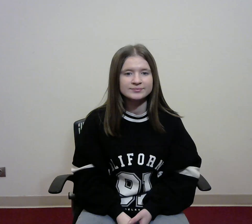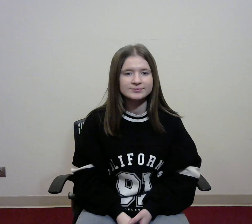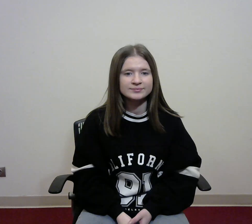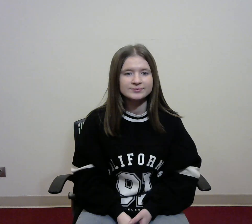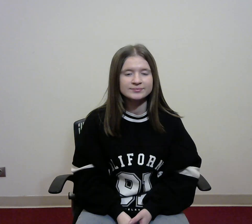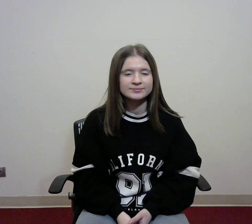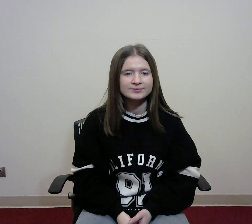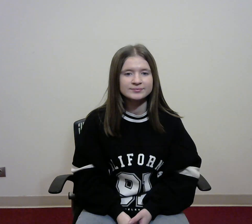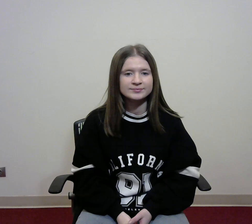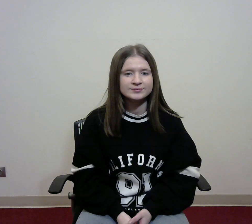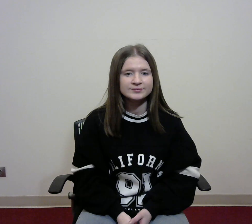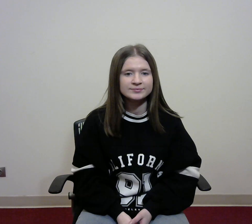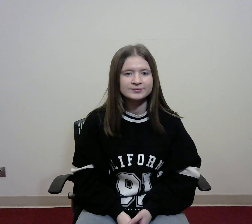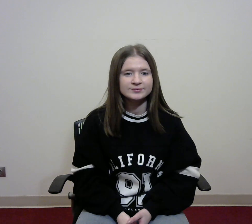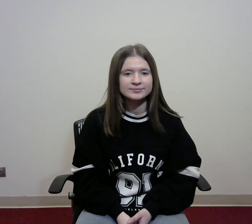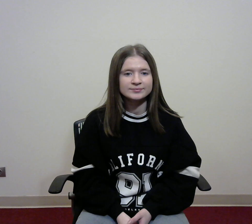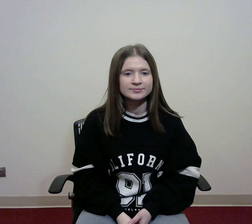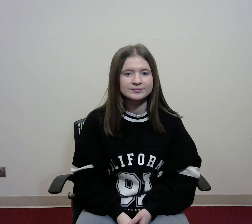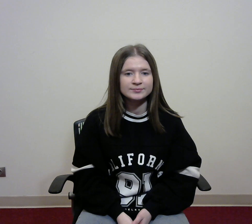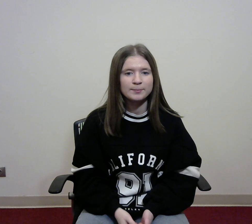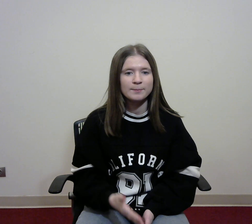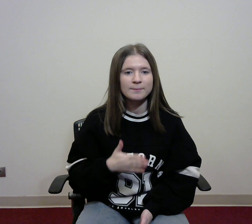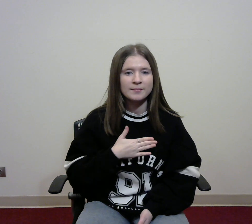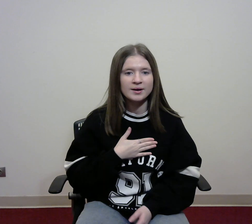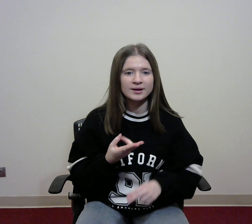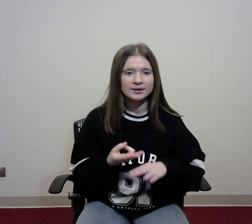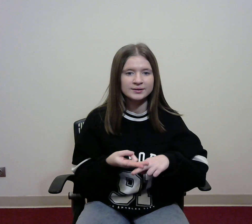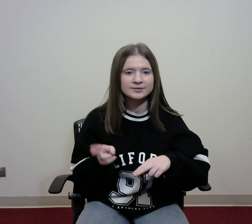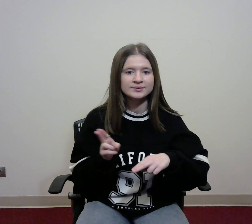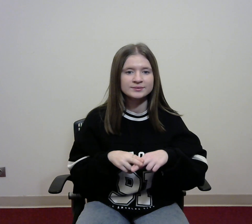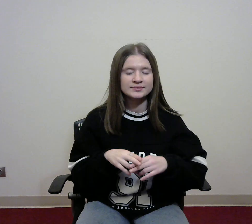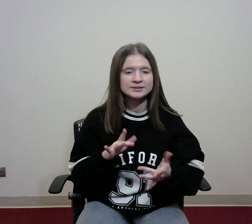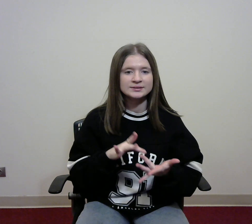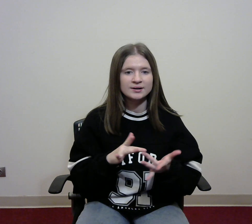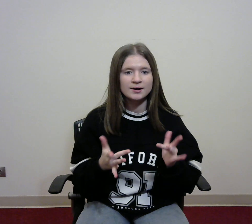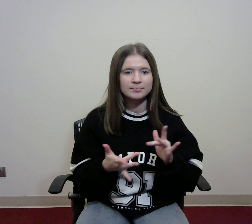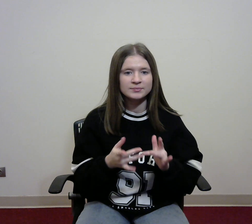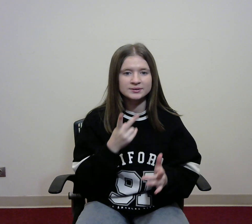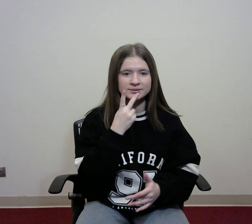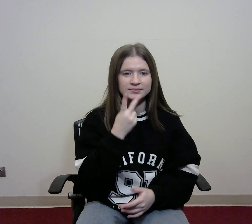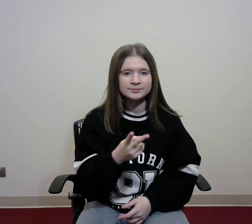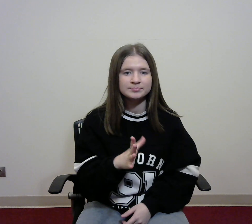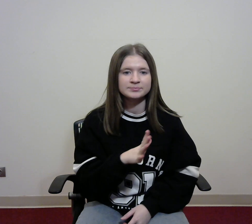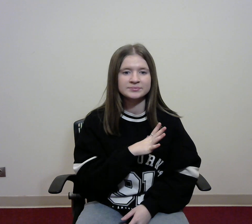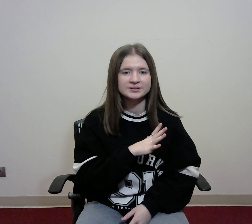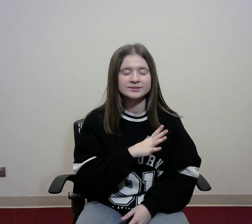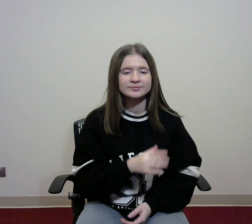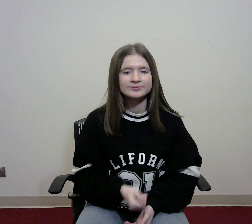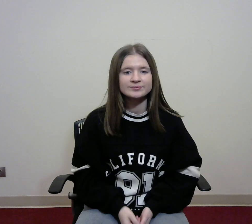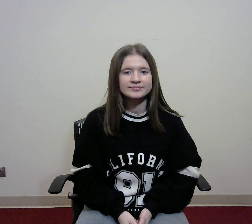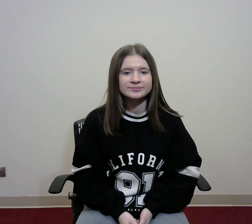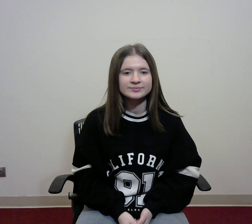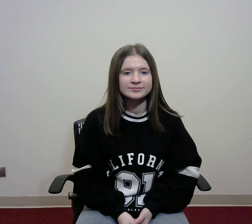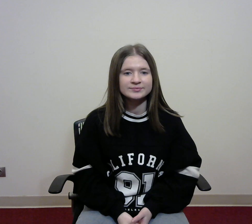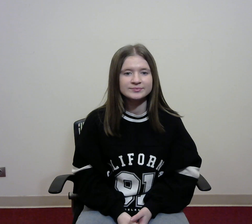Mən bunu internetdə görmüşəm